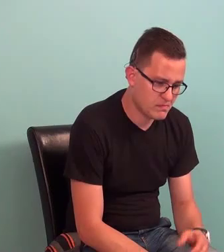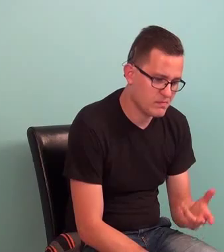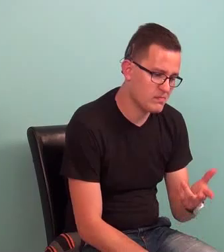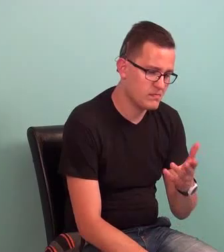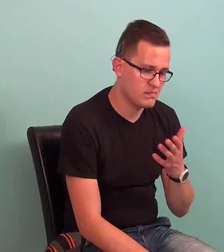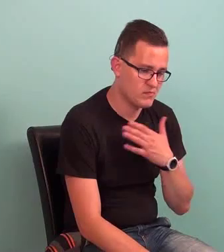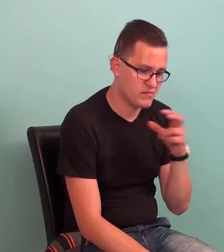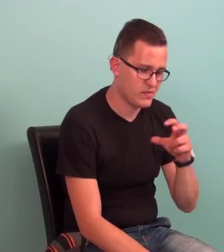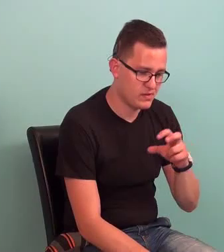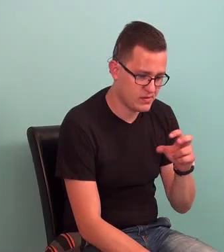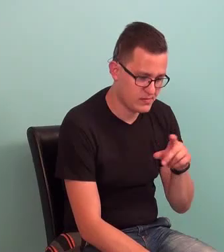Mam czwartek...